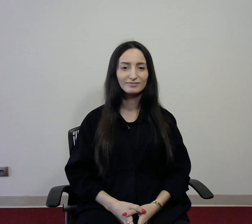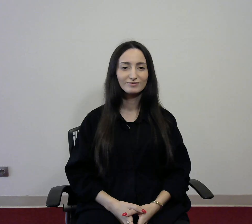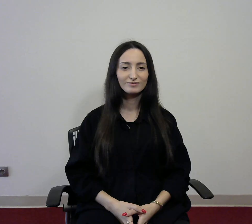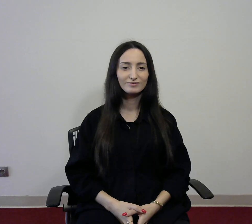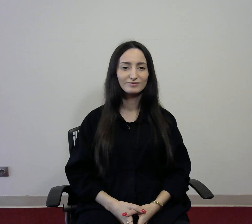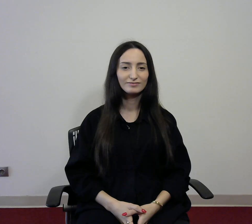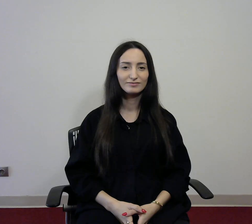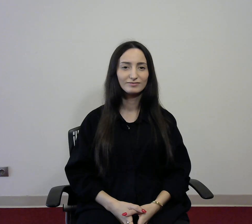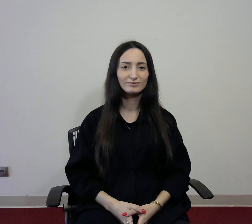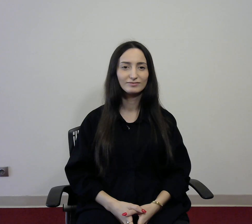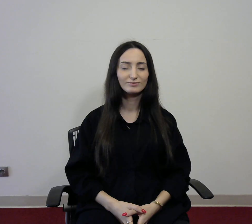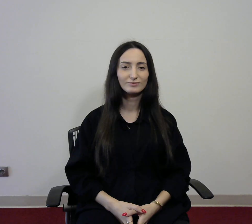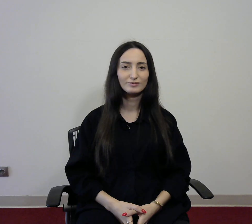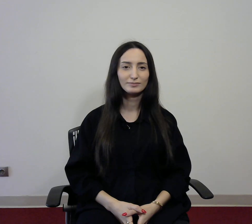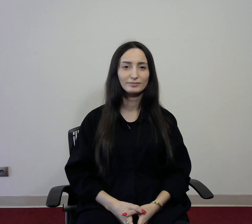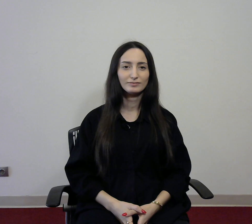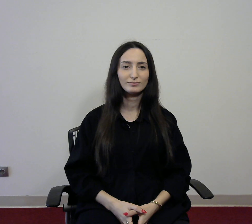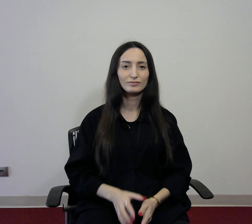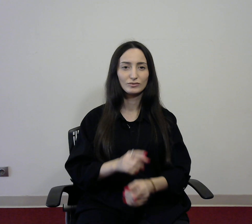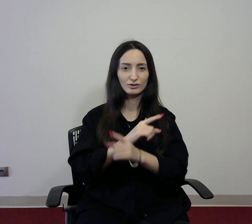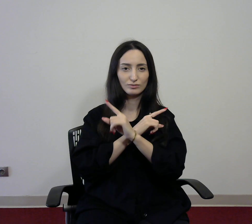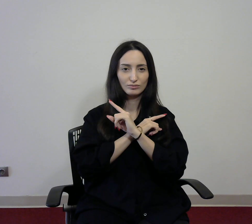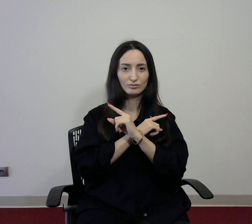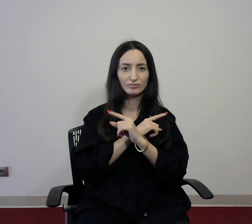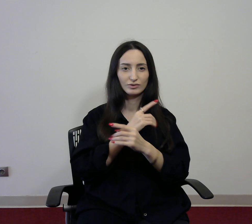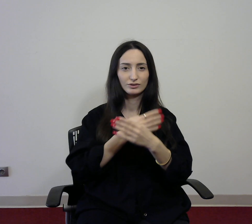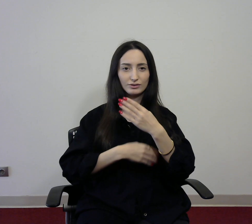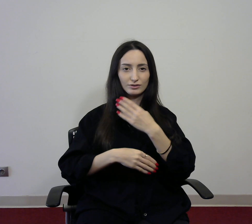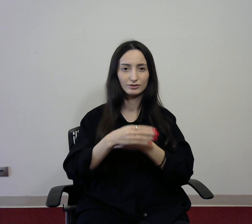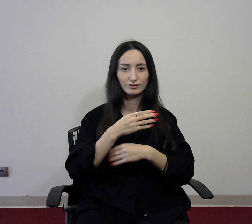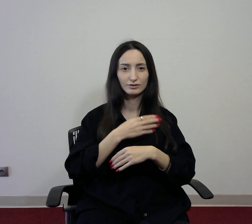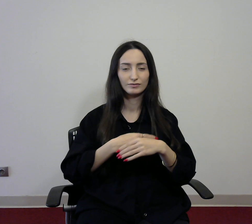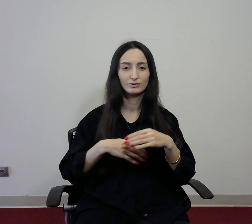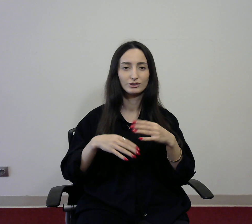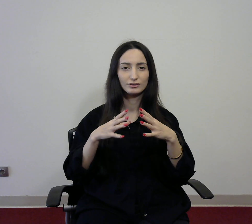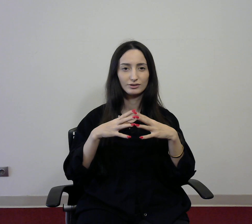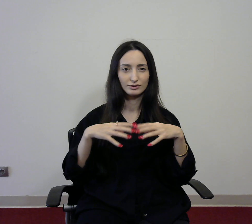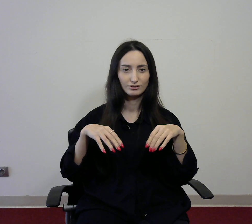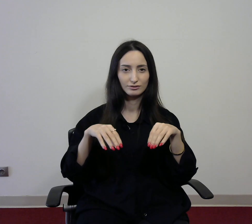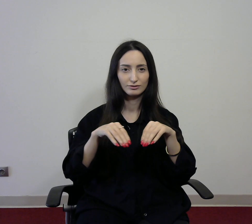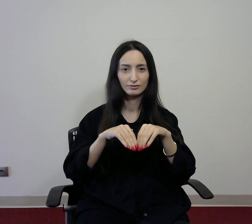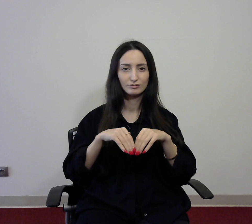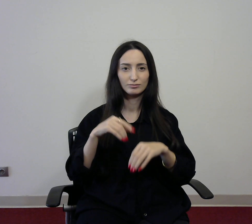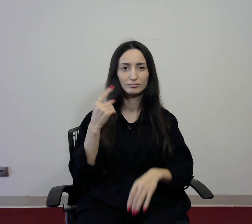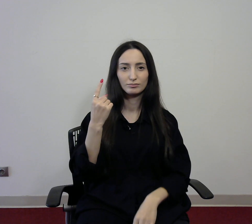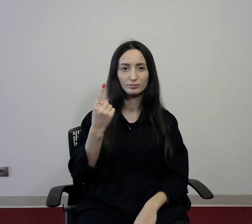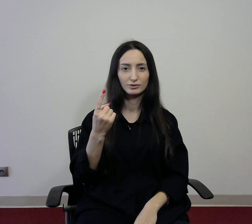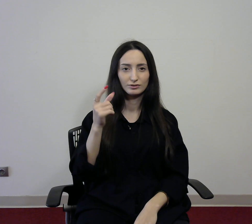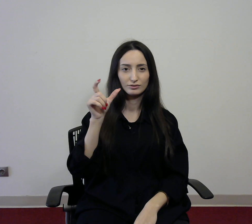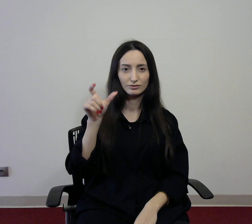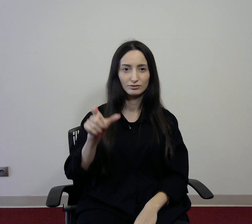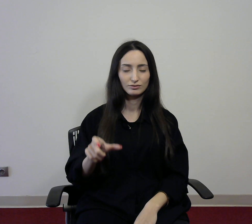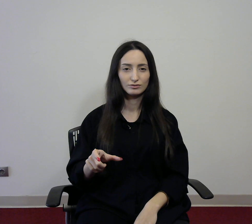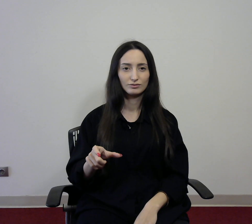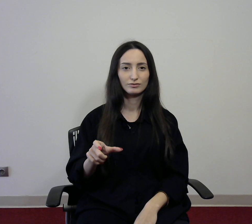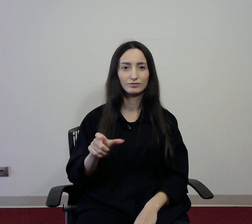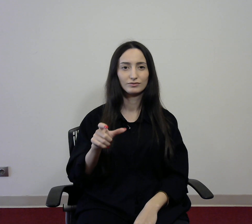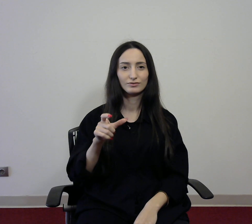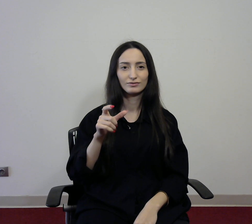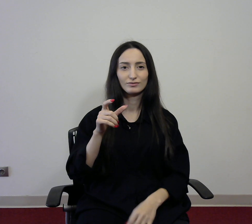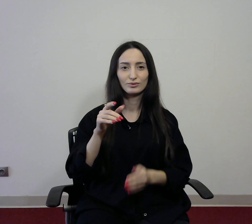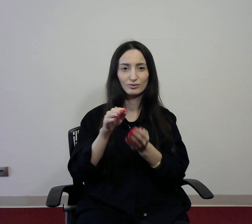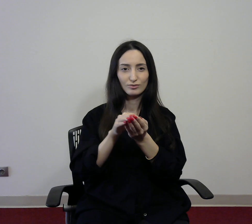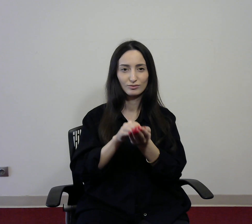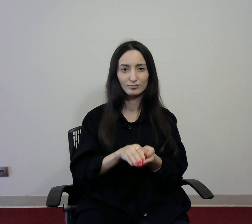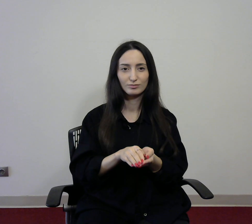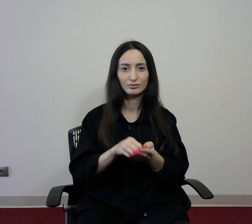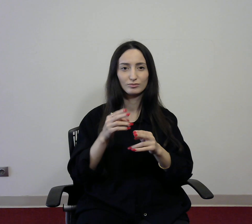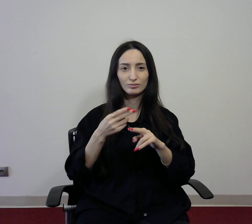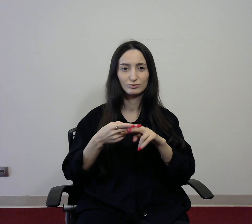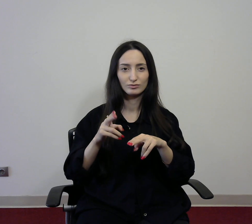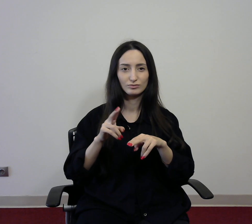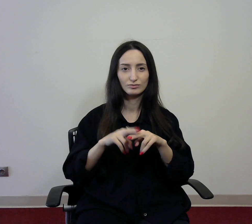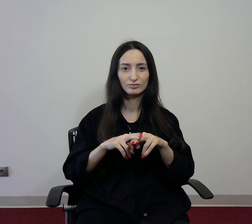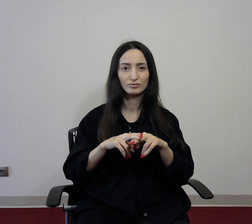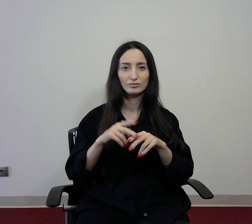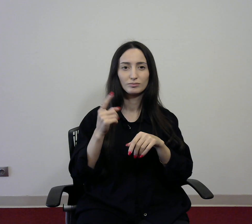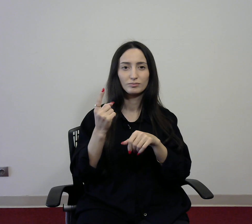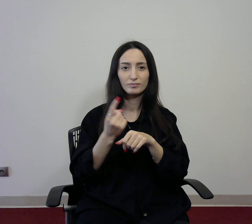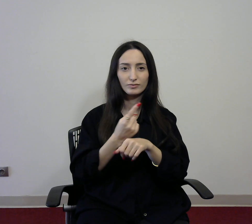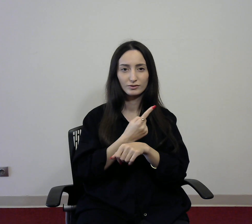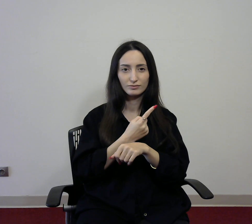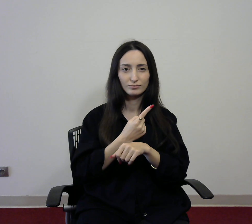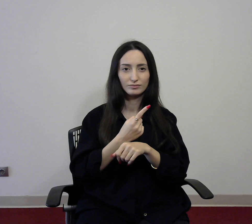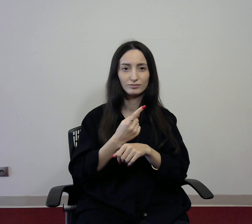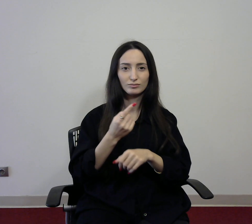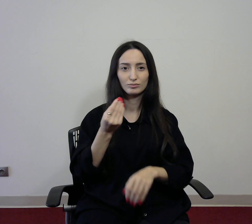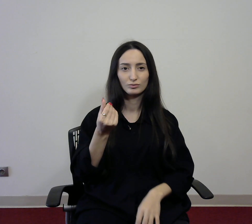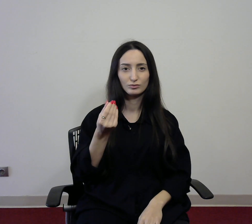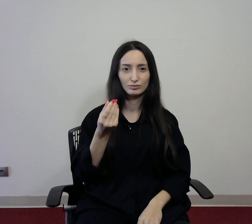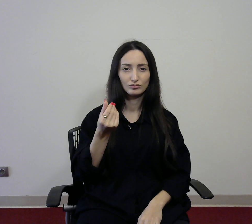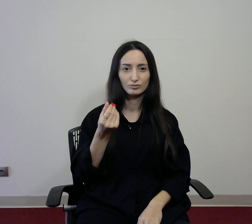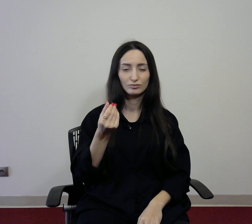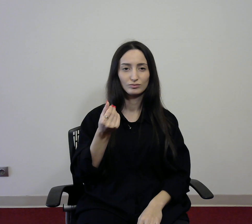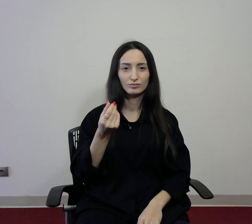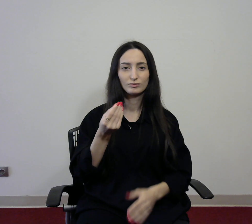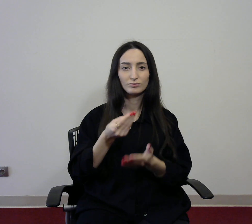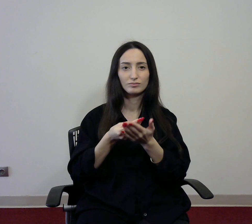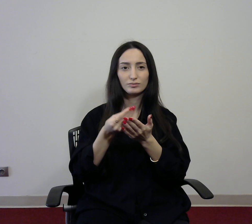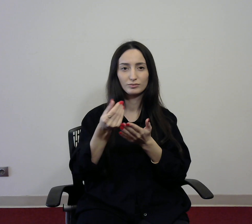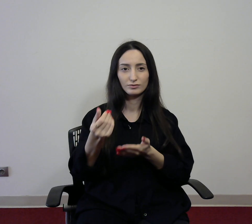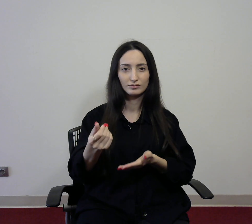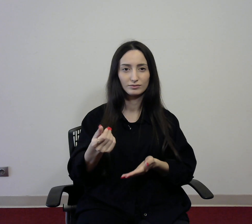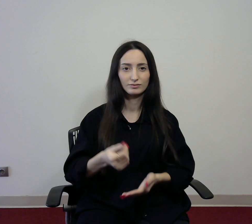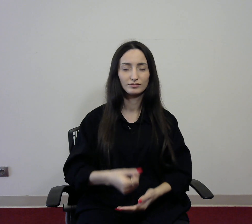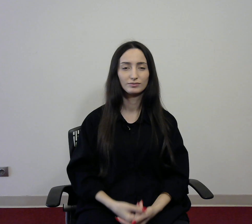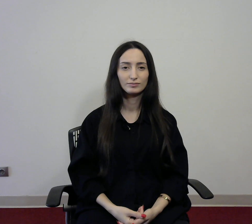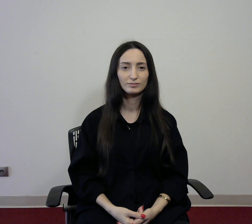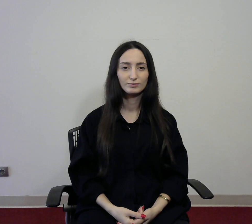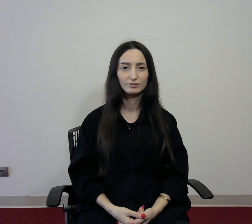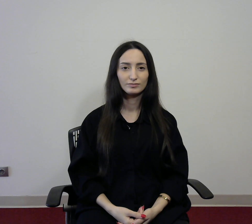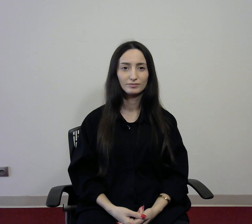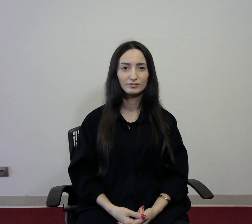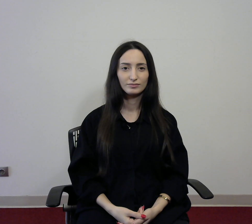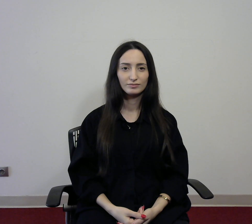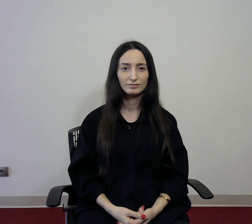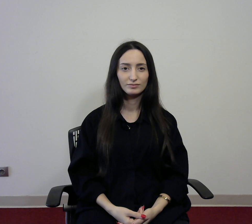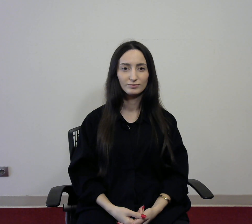Vəfat edən əlilin ailəsindən bir şəxsə dəfn üçün birdəfəlik müavinət ödənilir